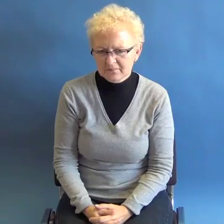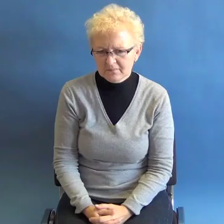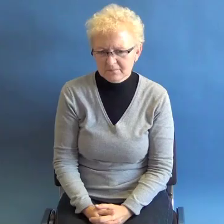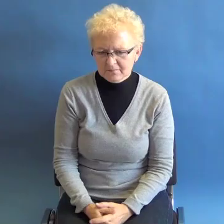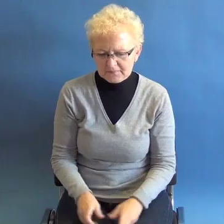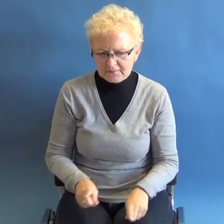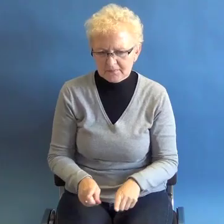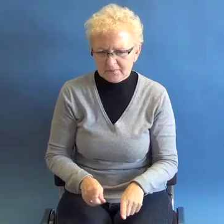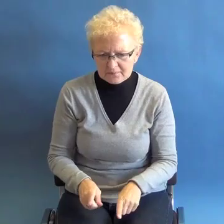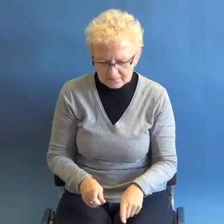Znak.